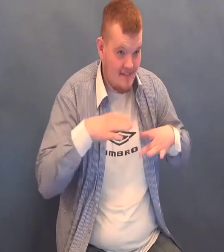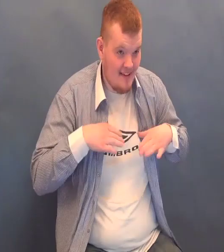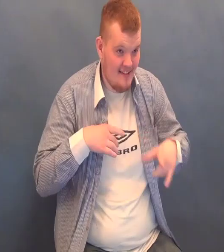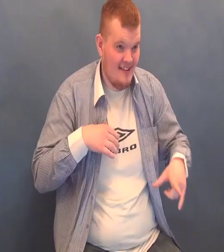Wolne?